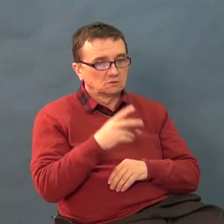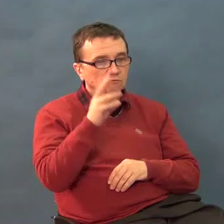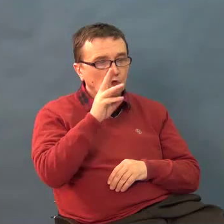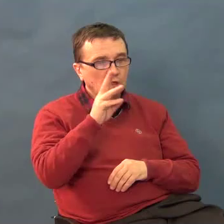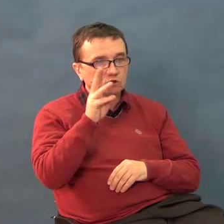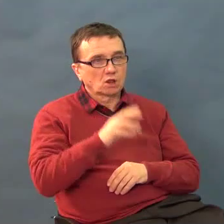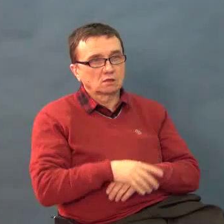Wtorek.